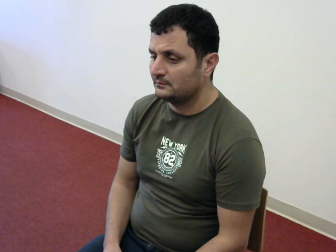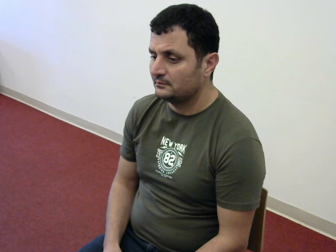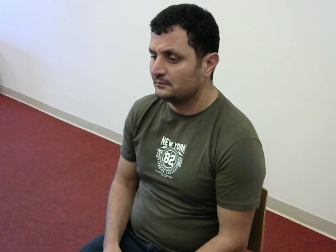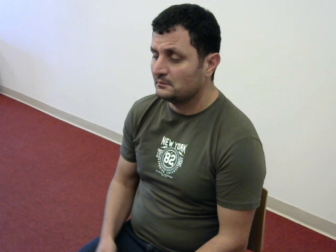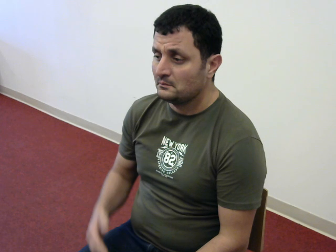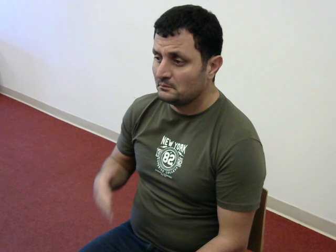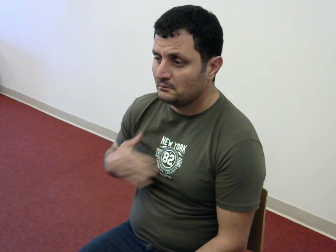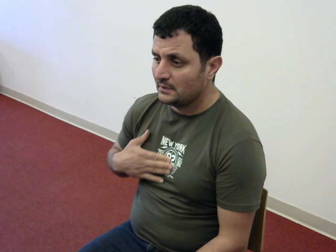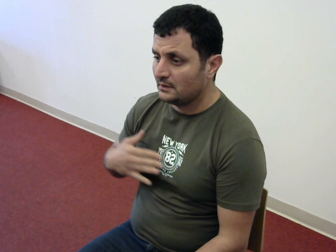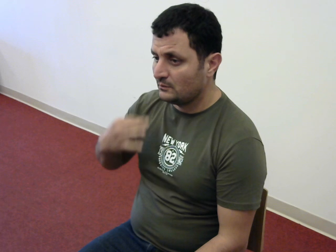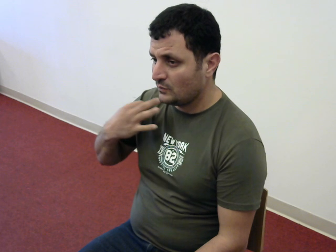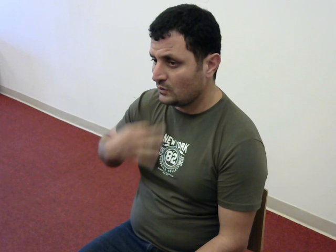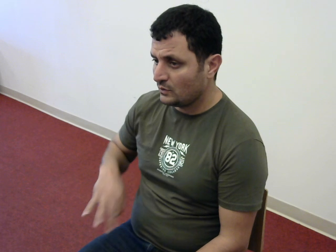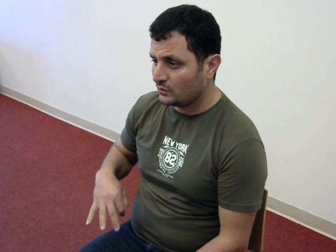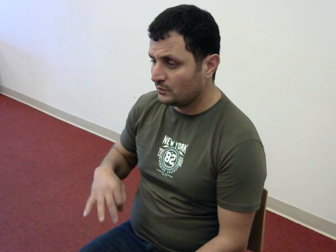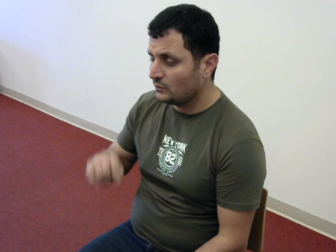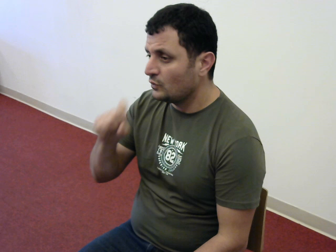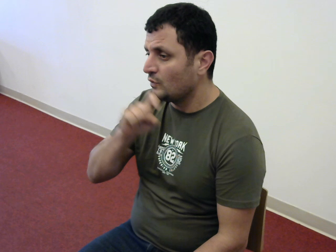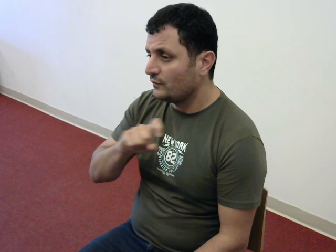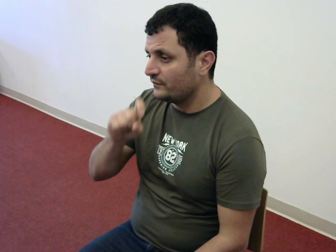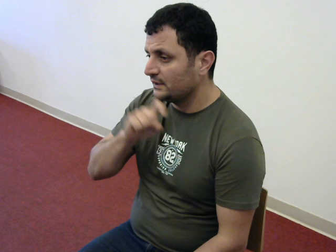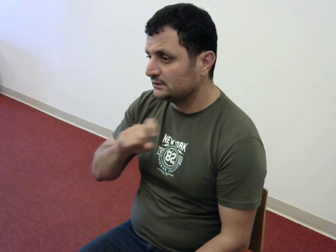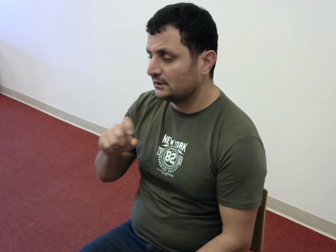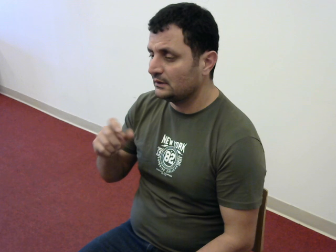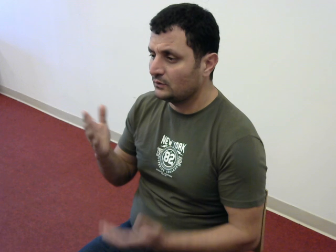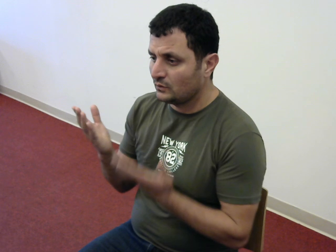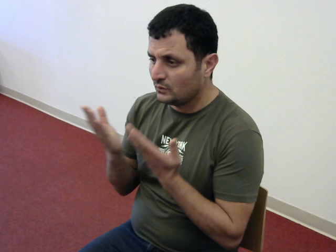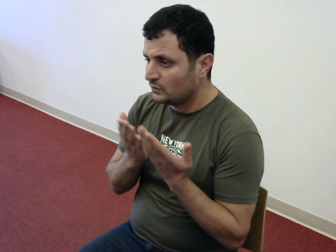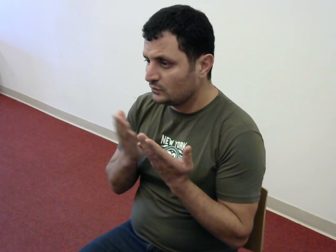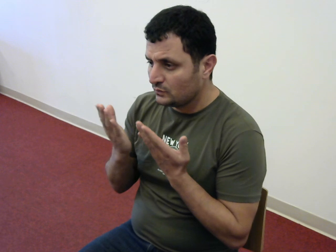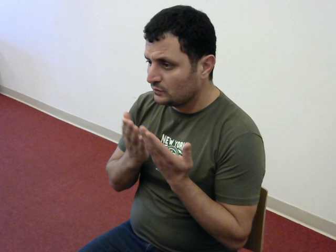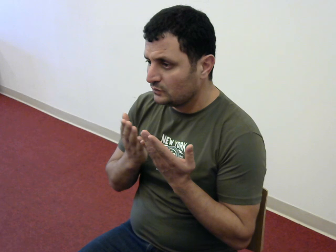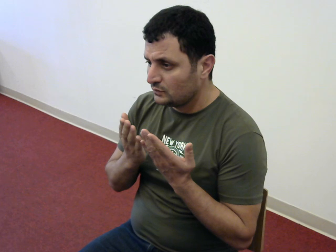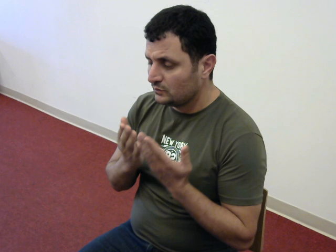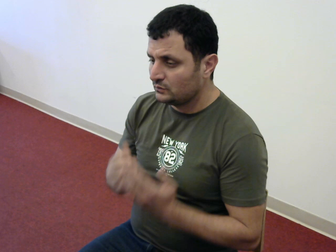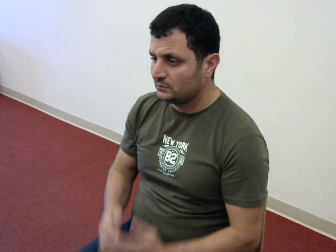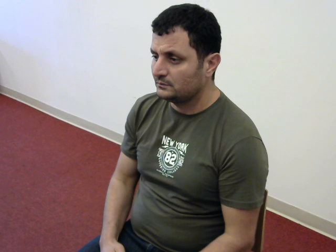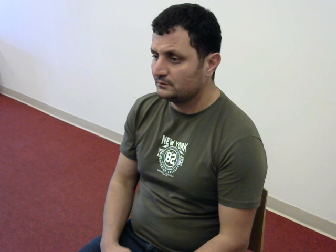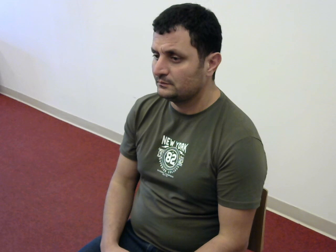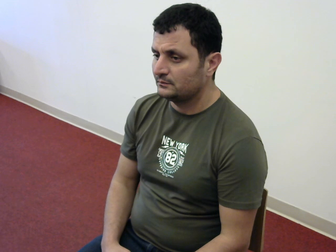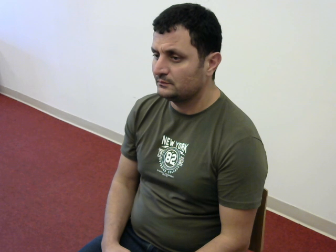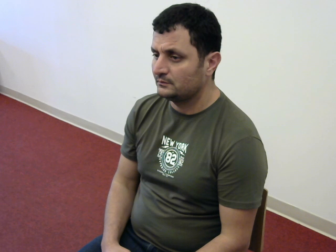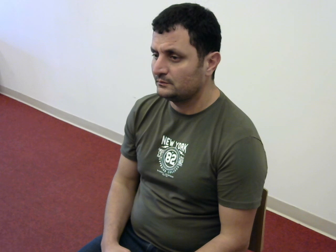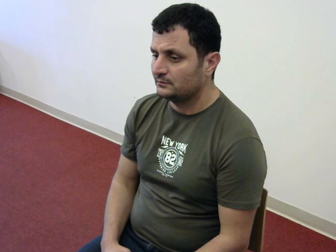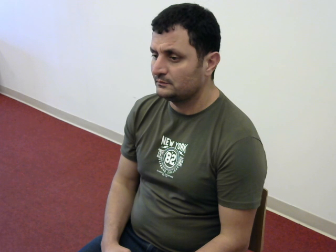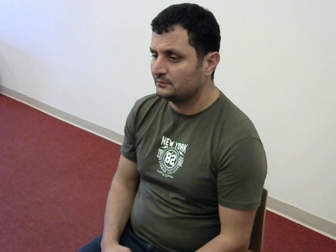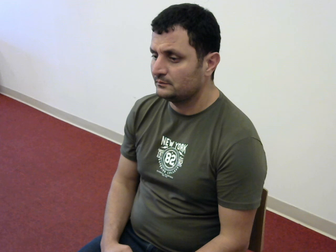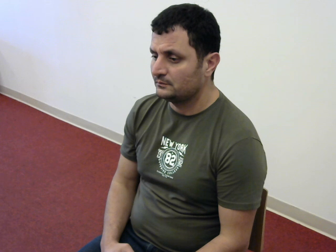Mənim oğlum universitetdə oxuyur